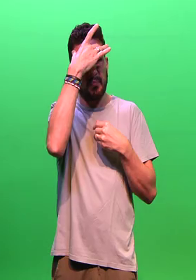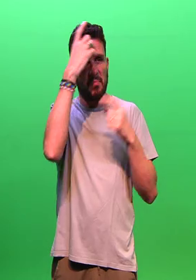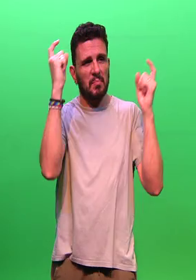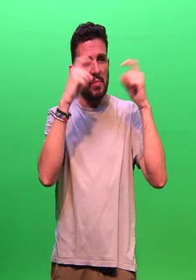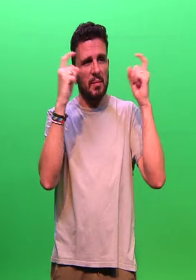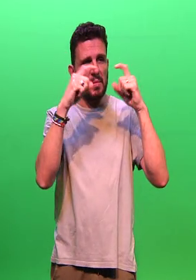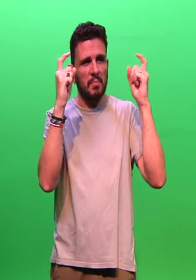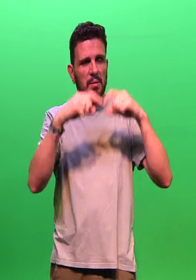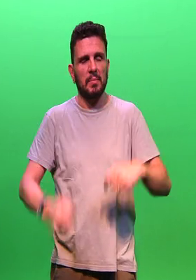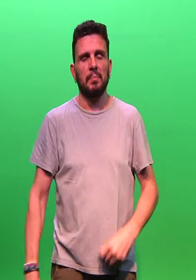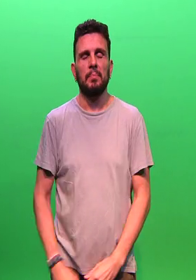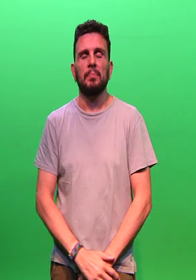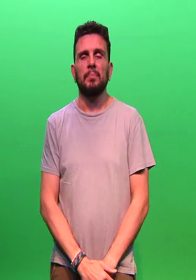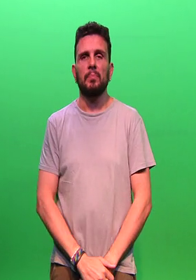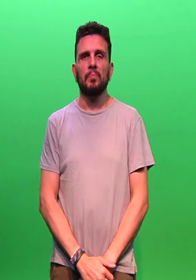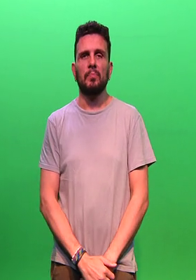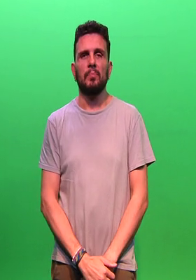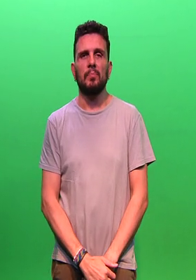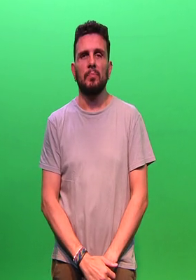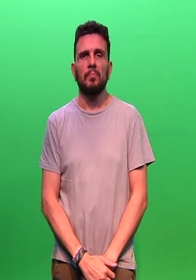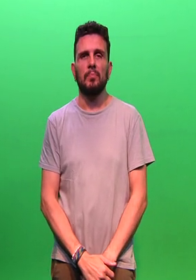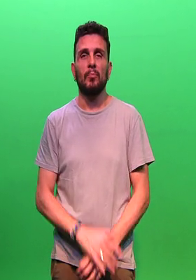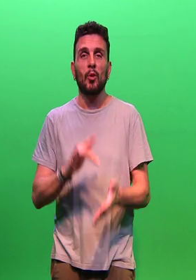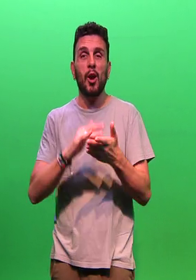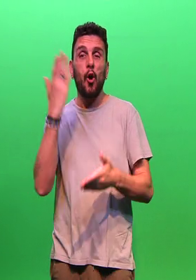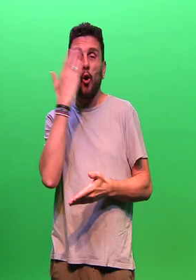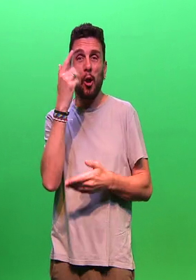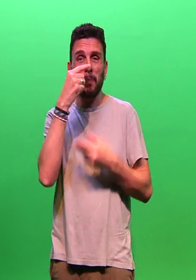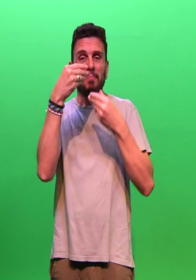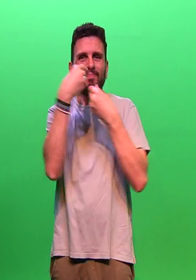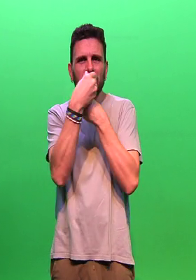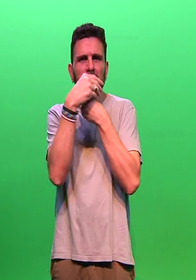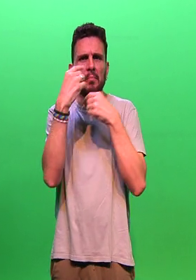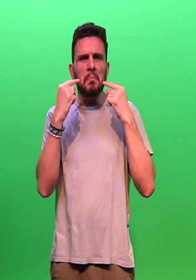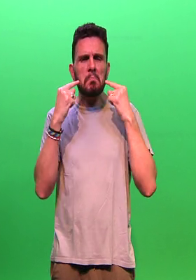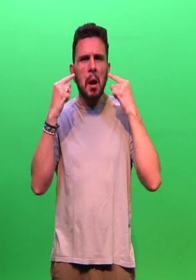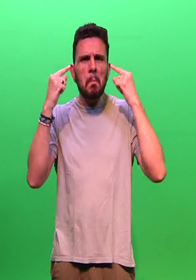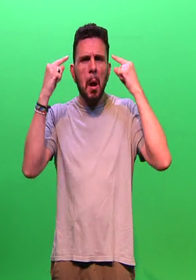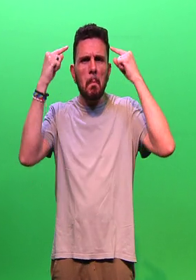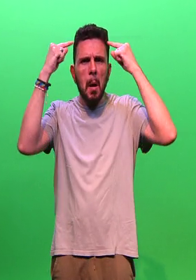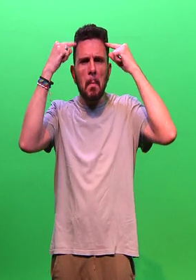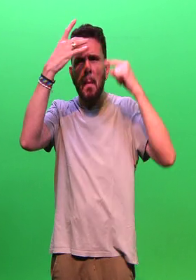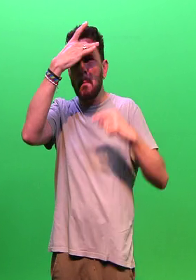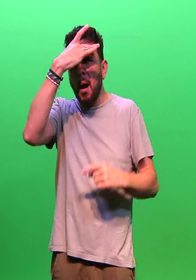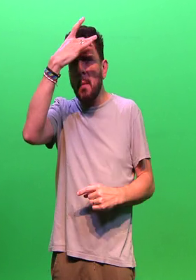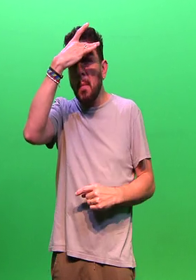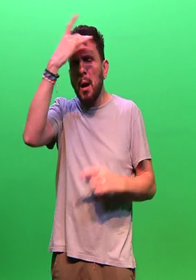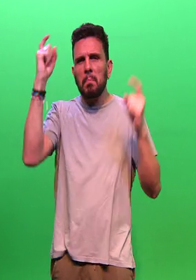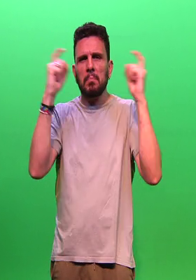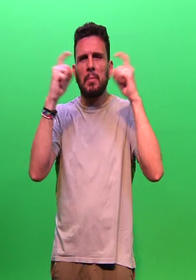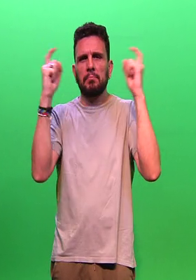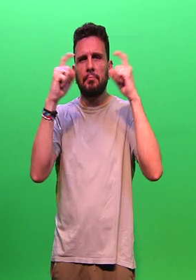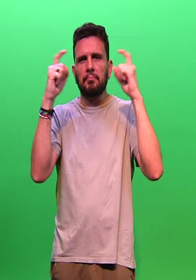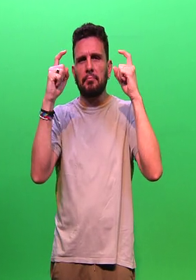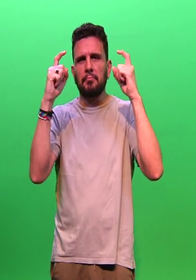Tinc mal de cap, migranya. Em vaig donar un cop al nas, se'm va desplaçar i el dolor em va pujar fins al cap, em fa molt mal el cap i tinc migranya.